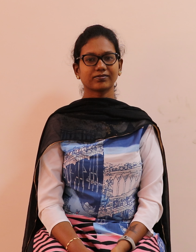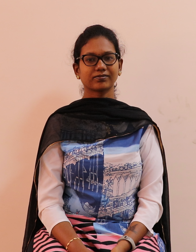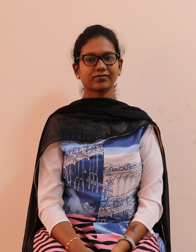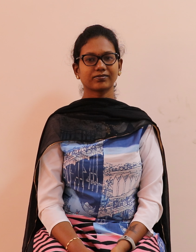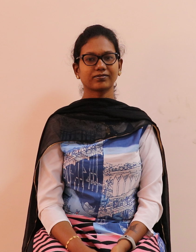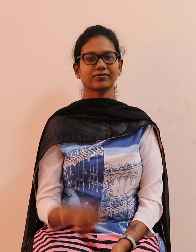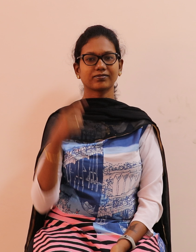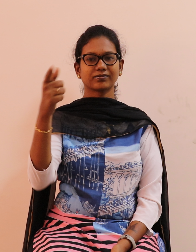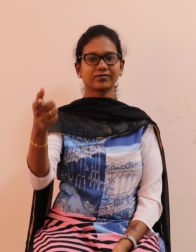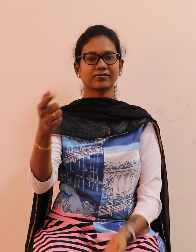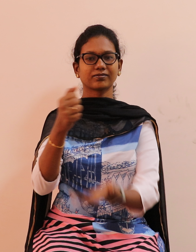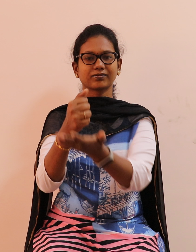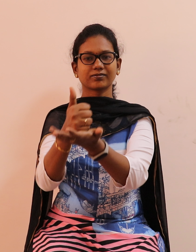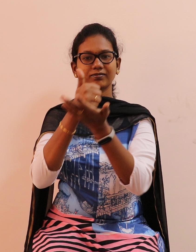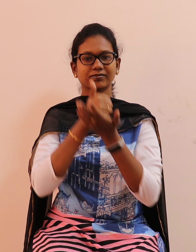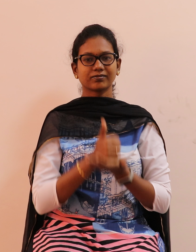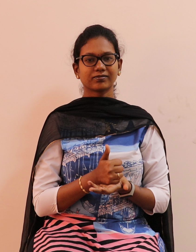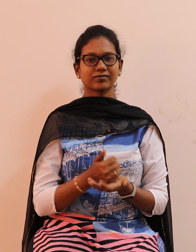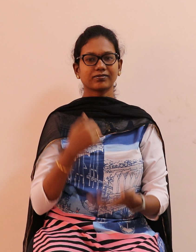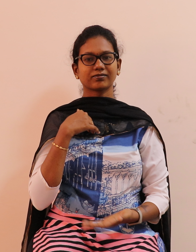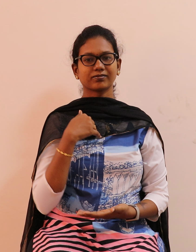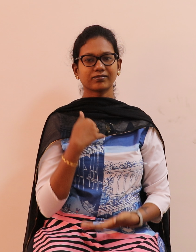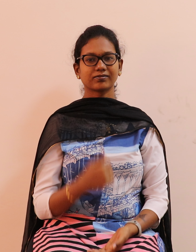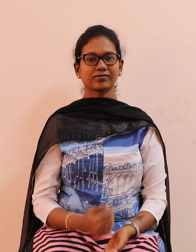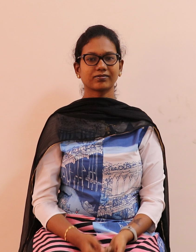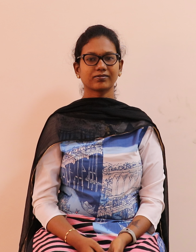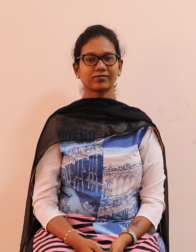do me a favour